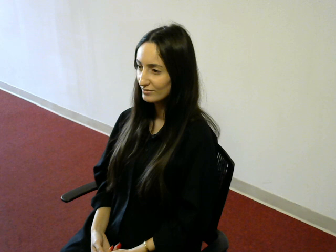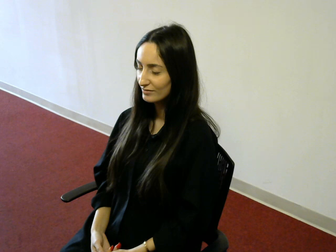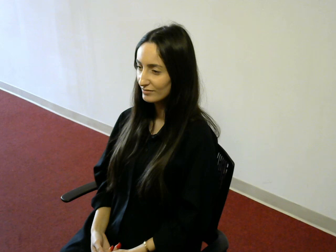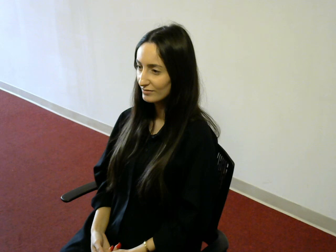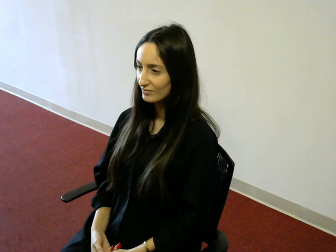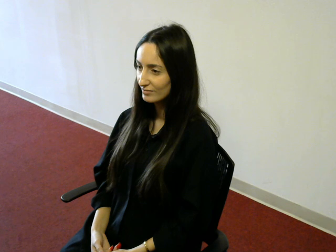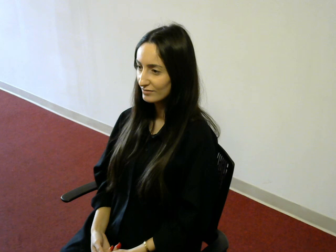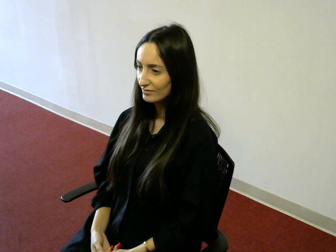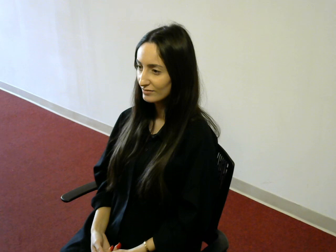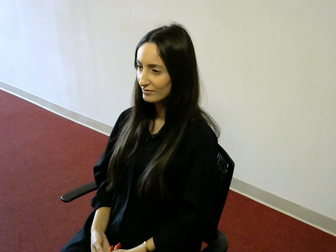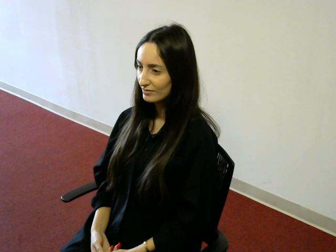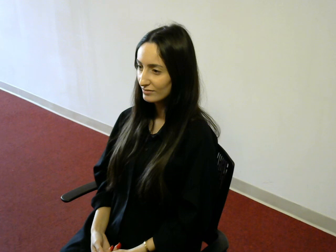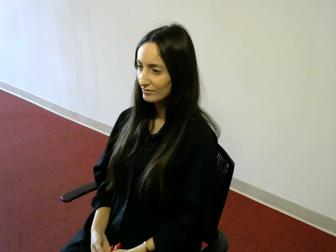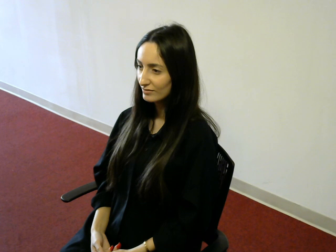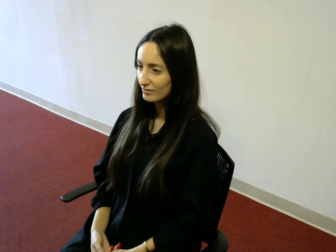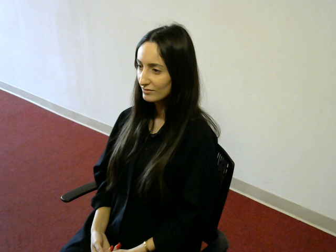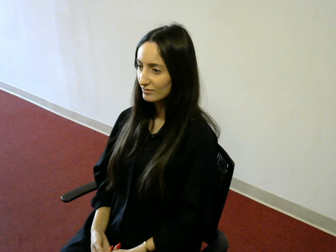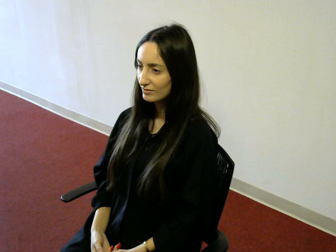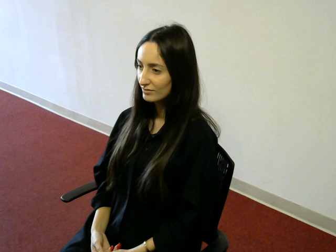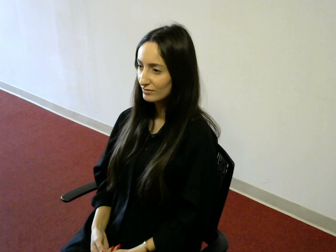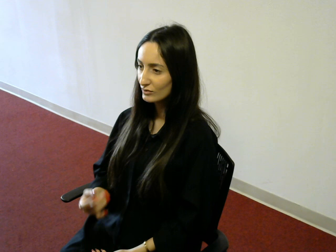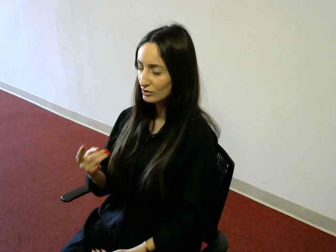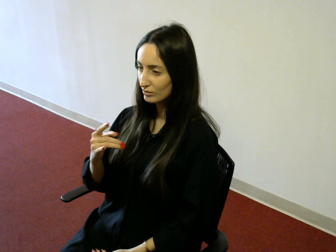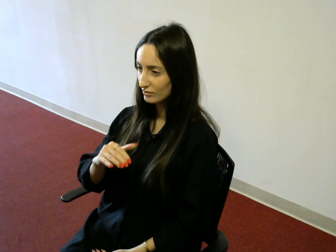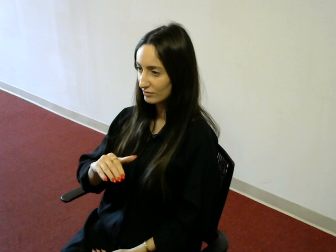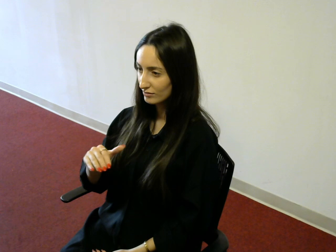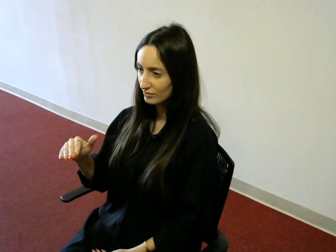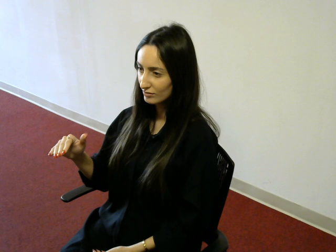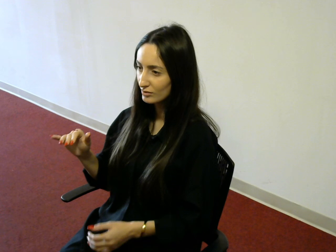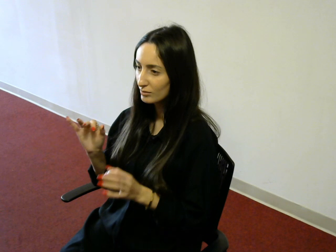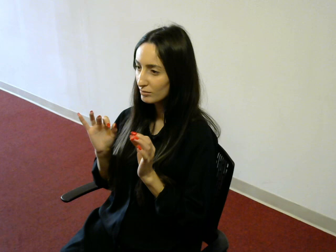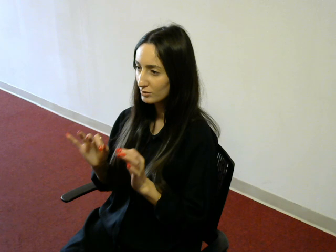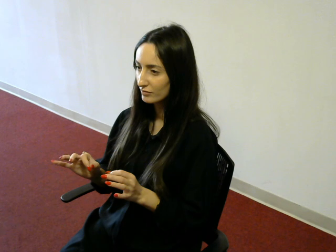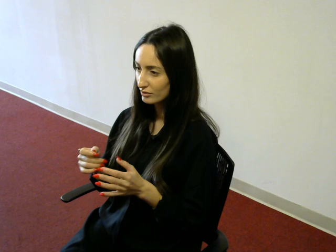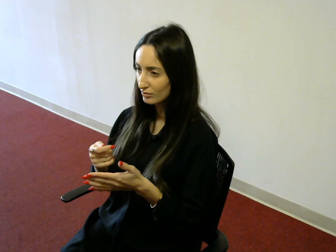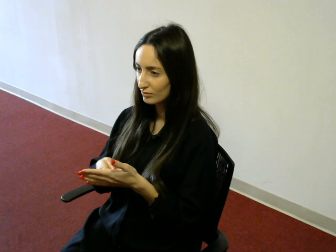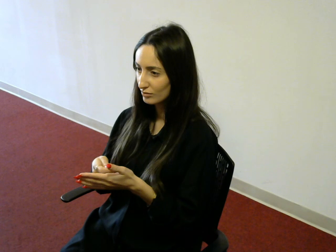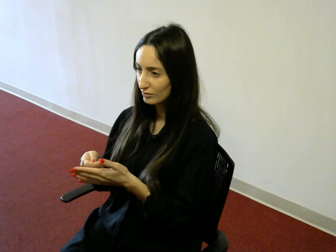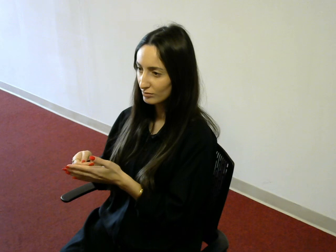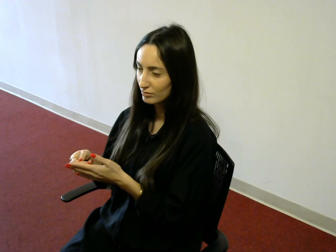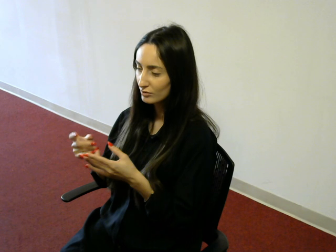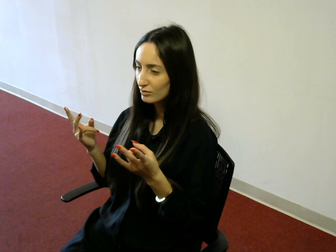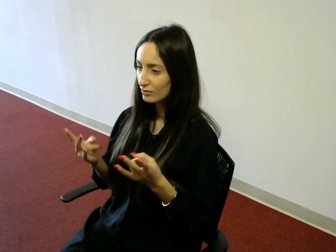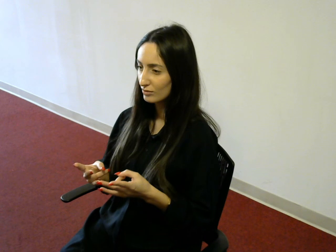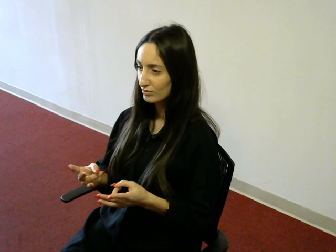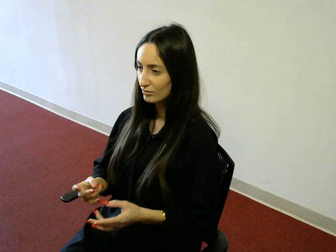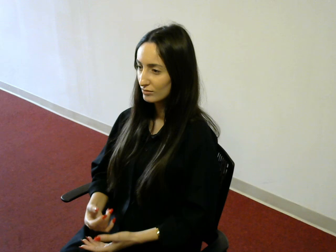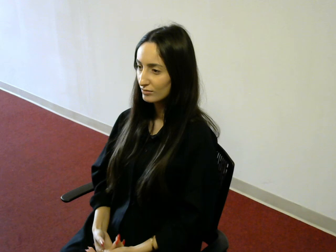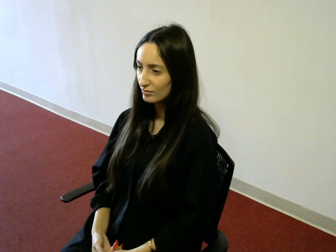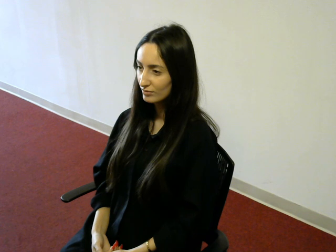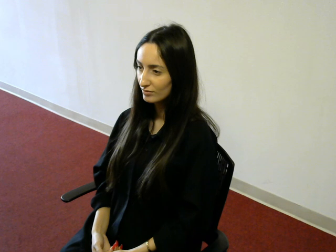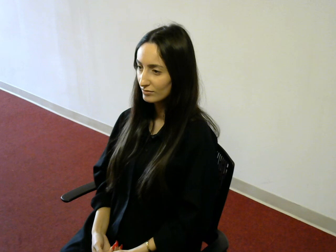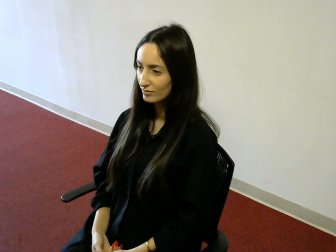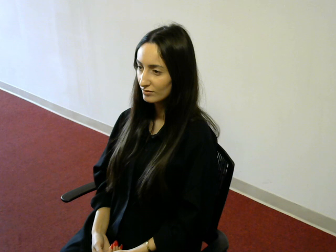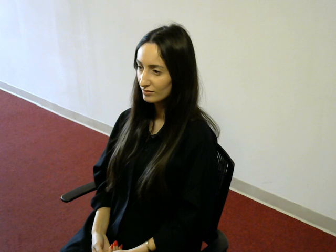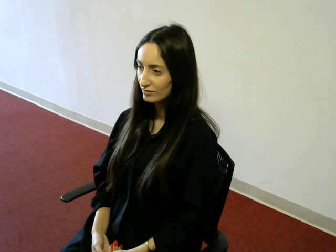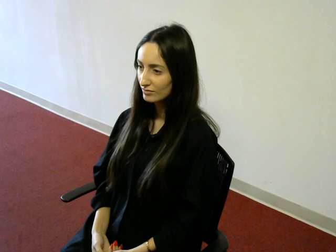Uşaqları düzgün qidalandırmaq lazımdır